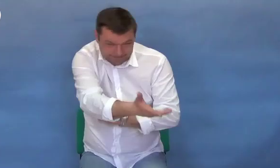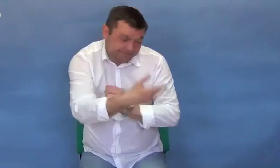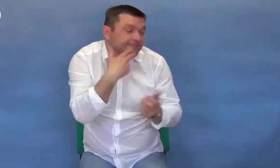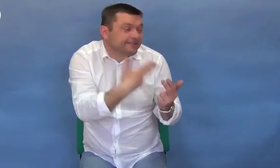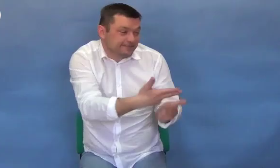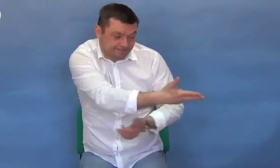Co jej odpowiesz...